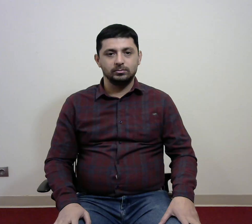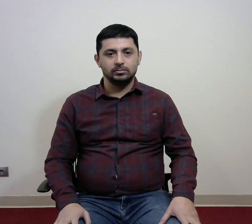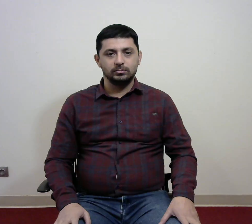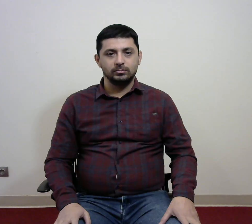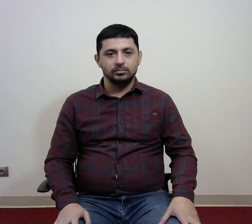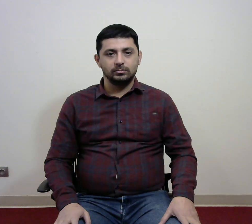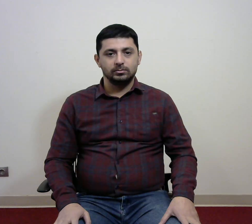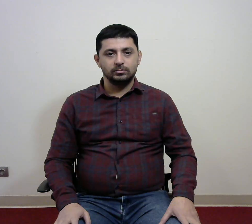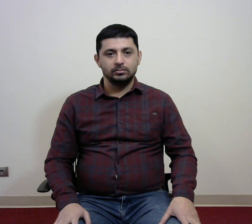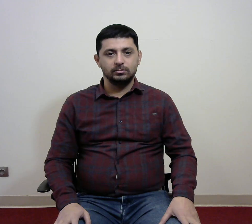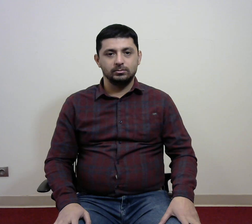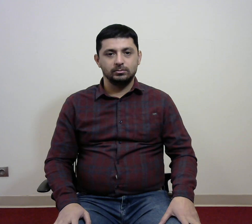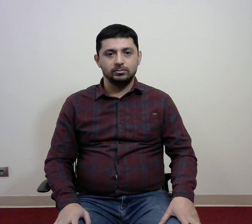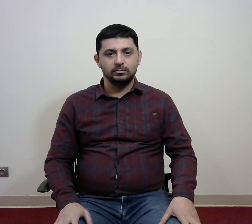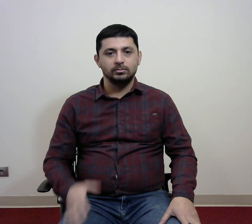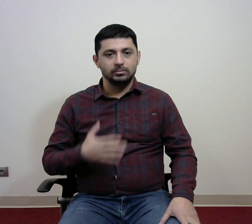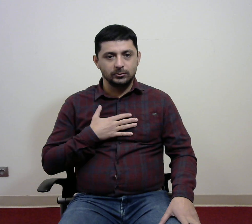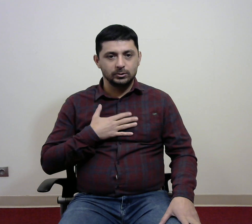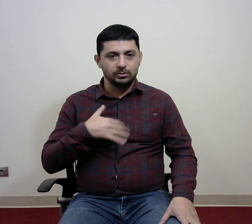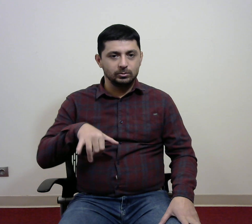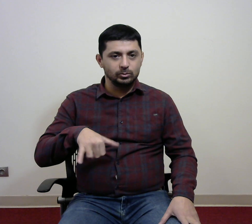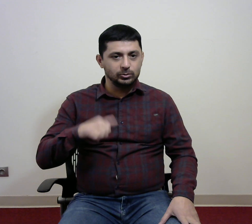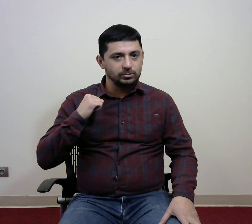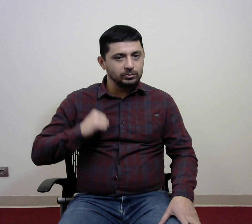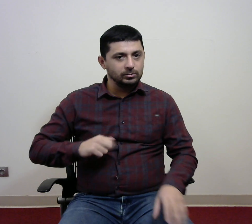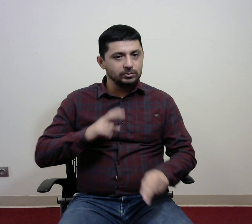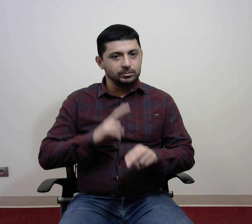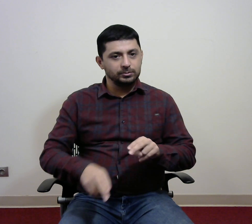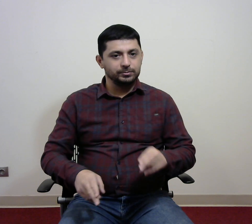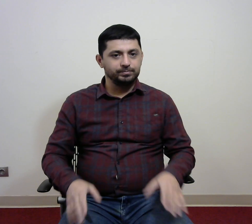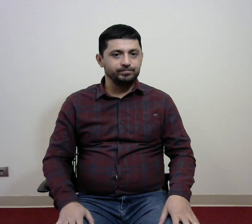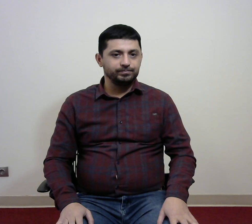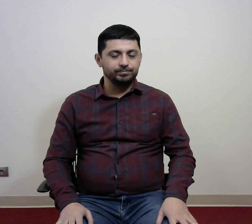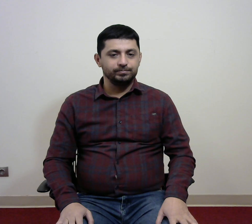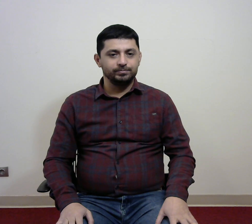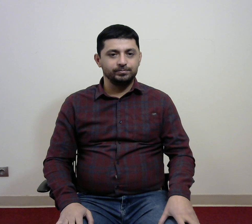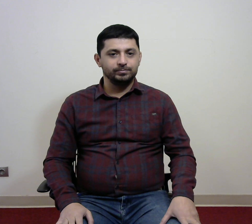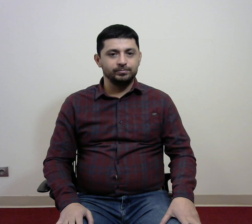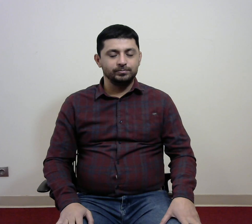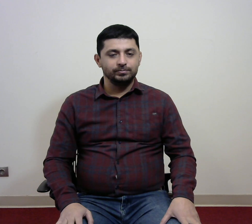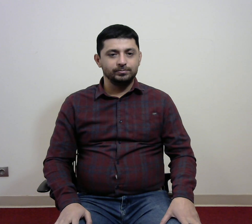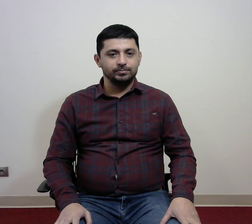Mən çantamı itirmişəm